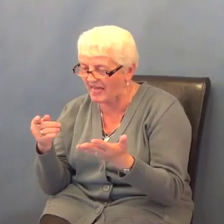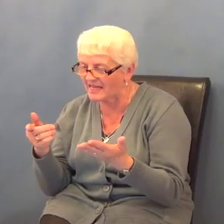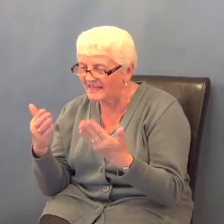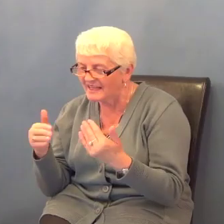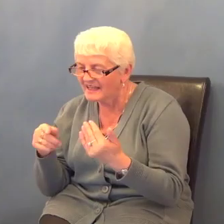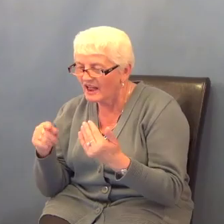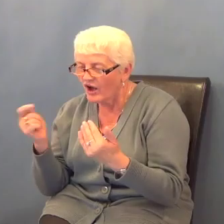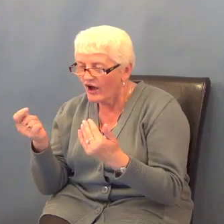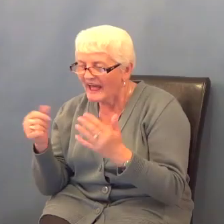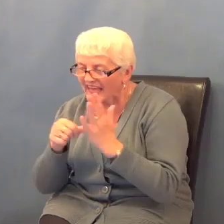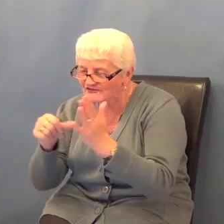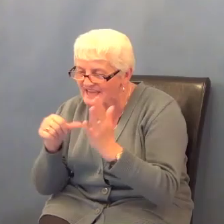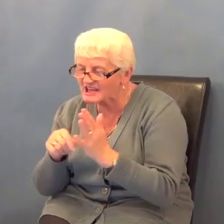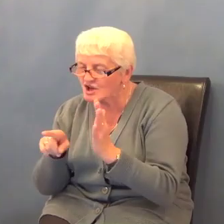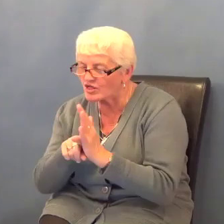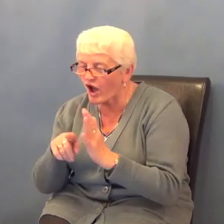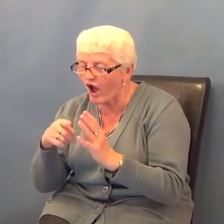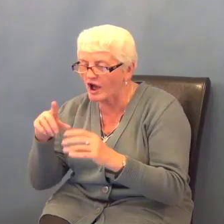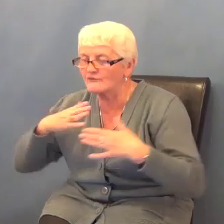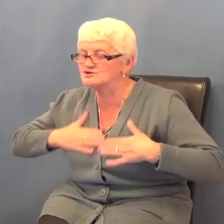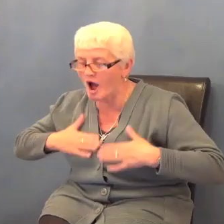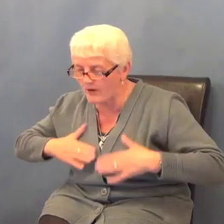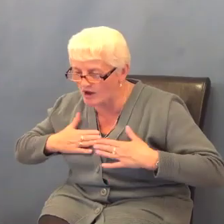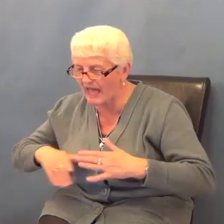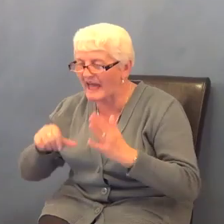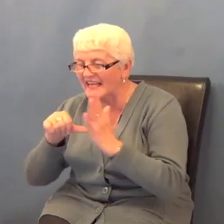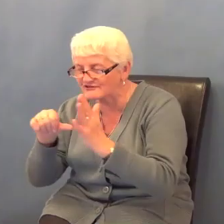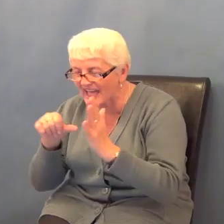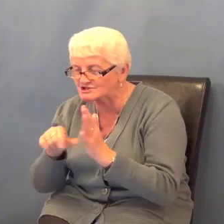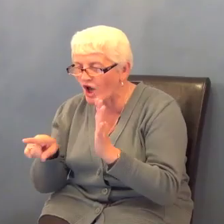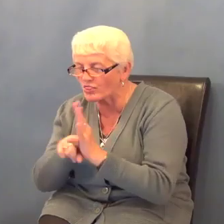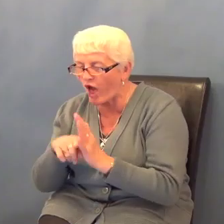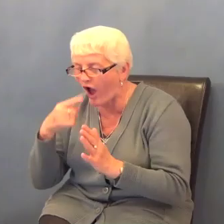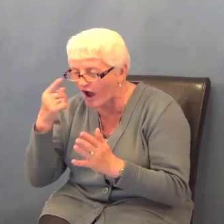Dalej to wyjazd na wycieczkę do, nie, w sobotę i w niedzielę jest wycieczka do Olsztyna.